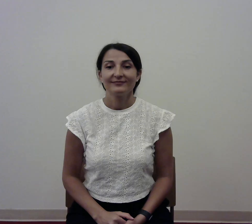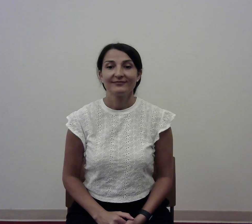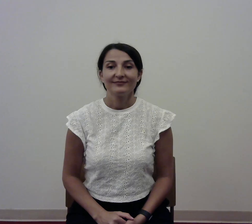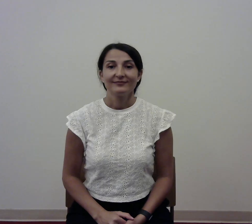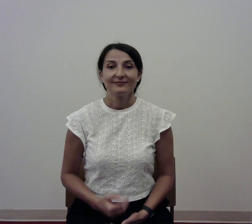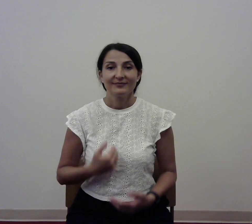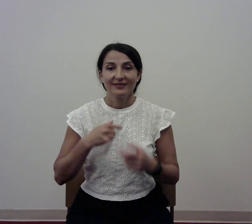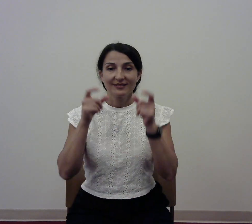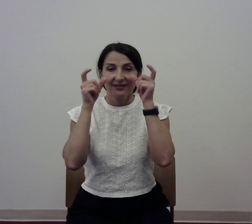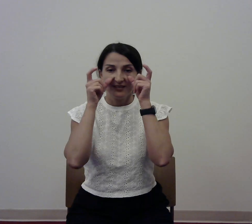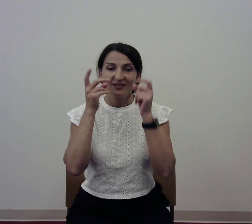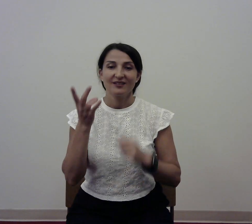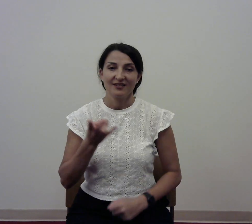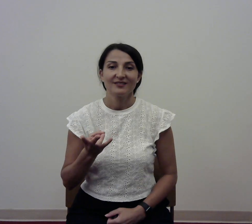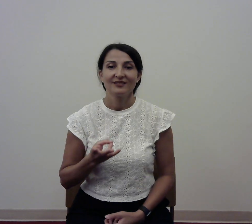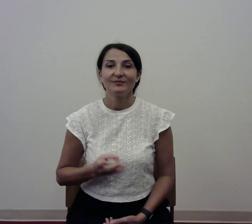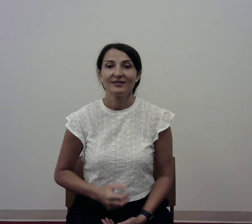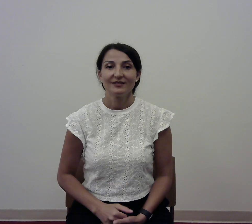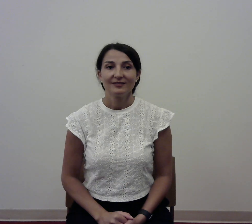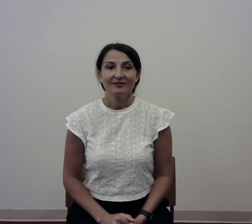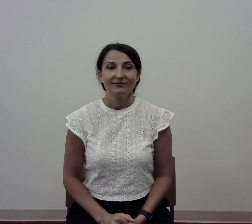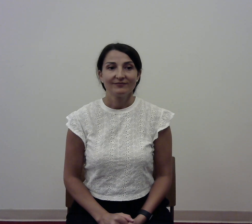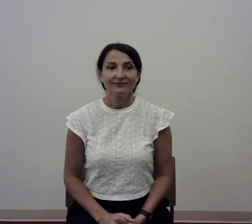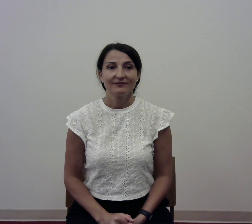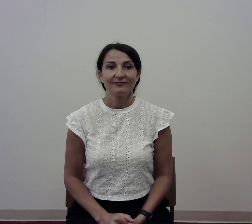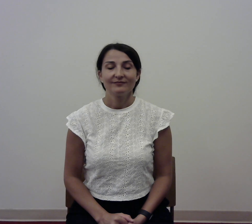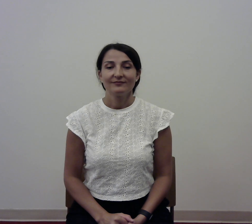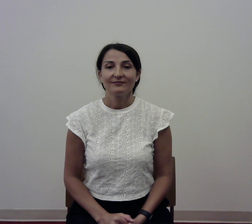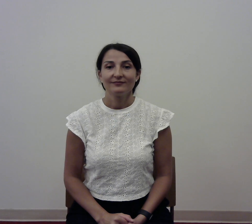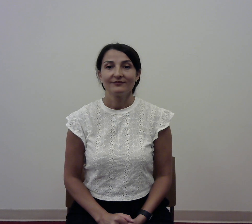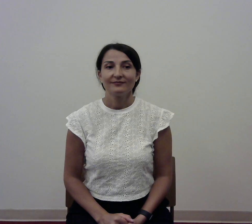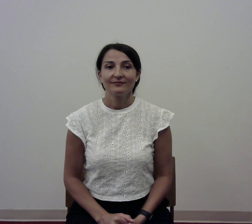Mənə eynək lazımdır